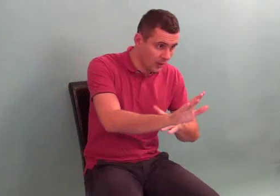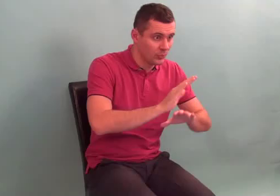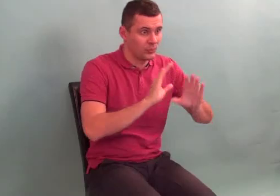Koniec.